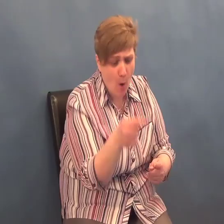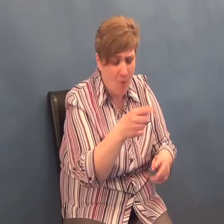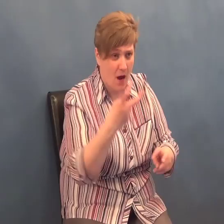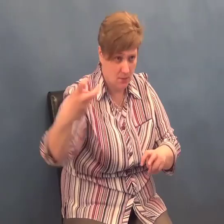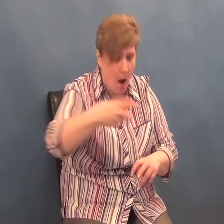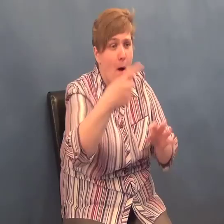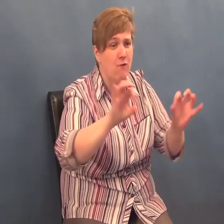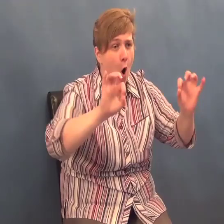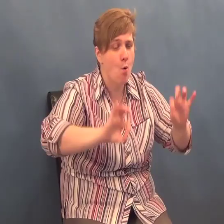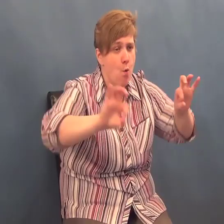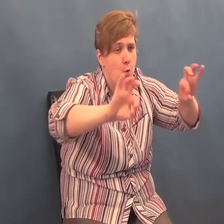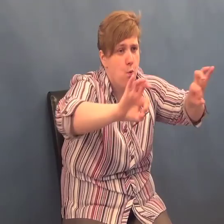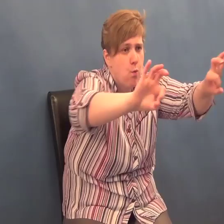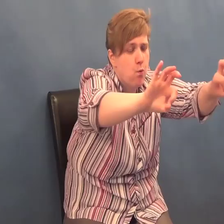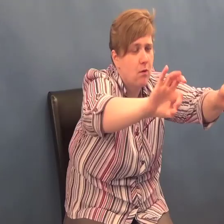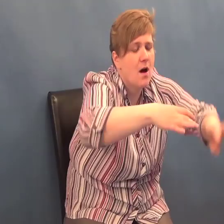Gdyby to miało przejechać, to powinny mieć koła.